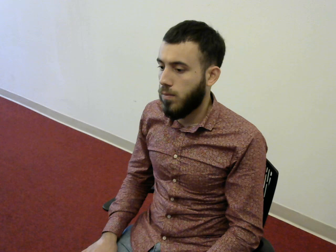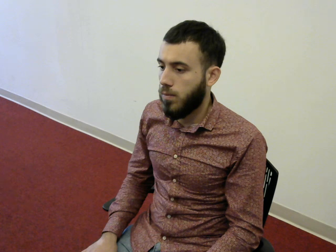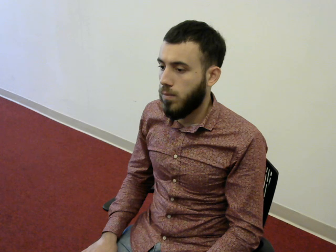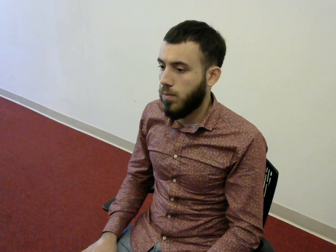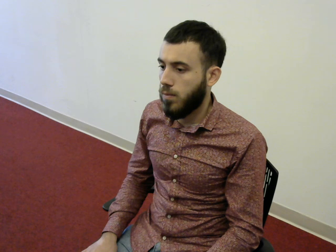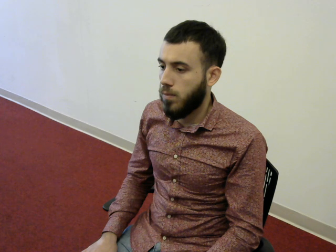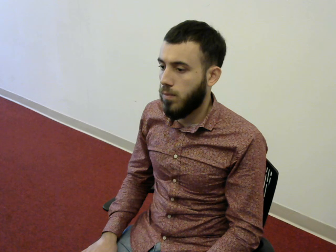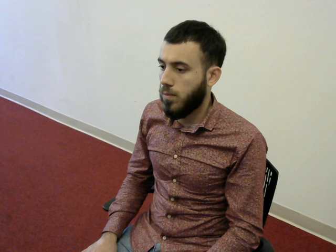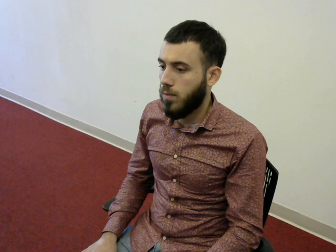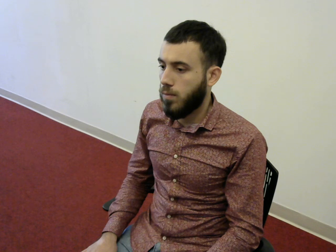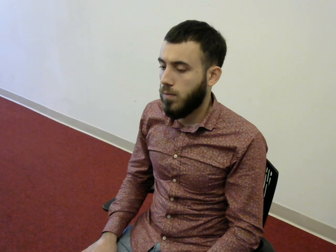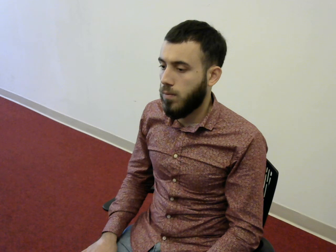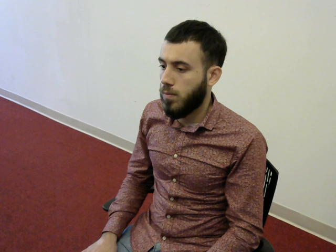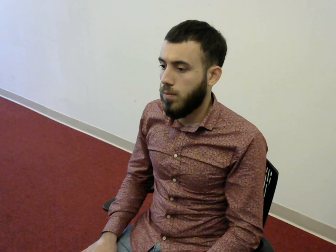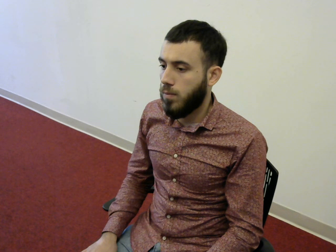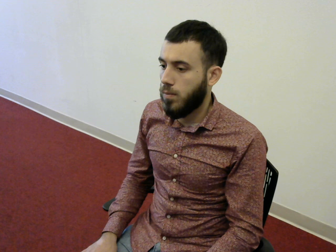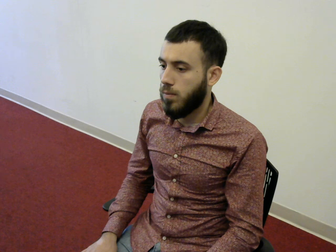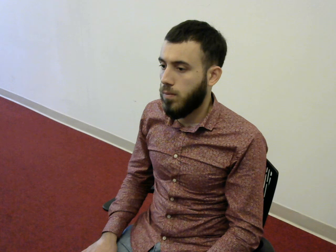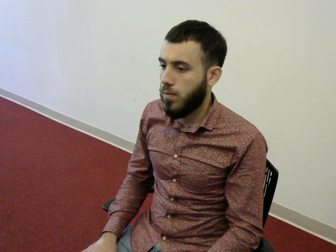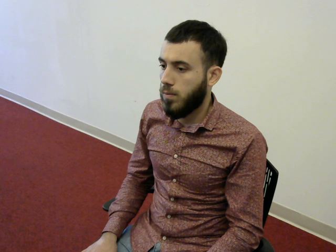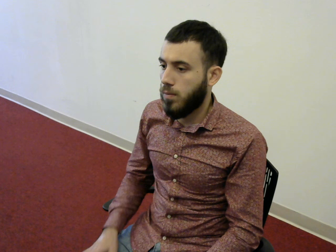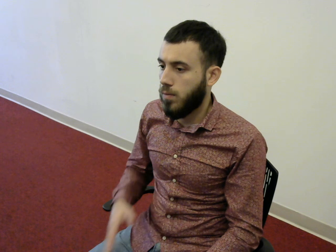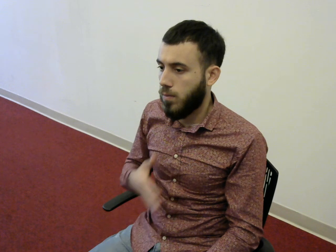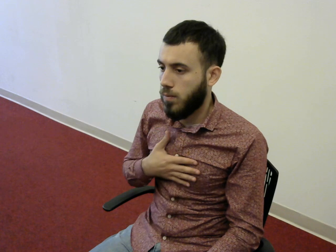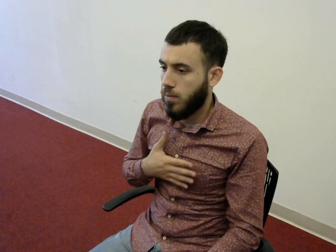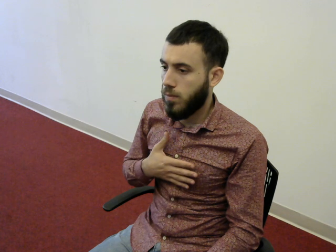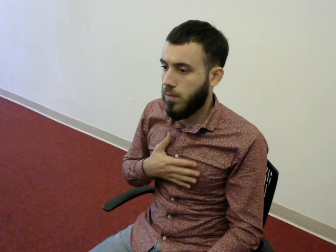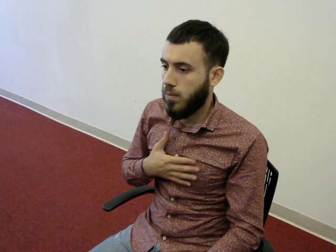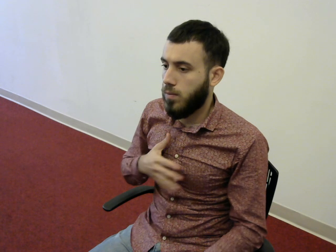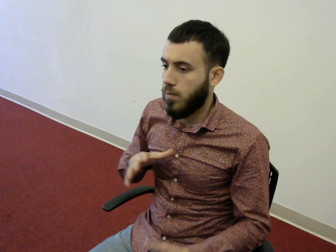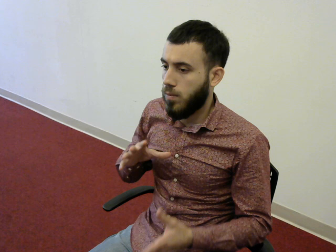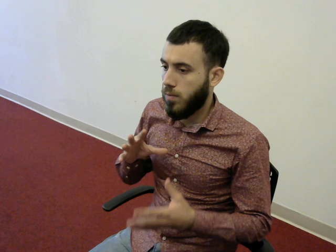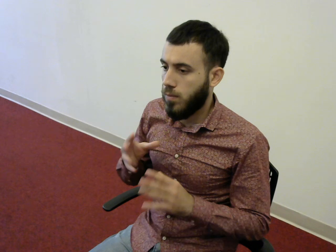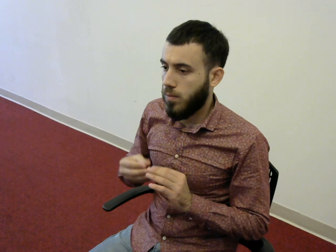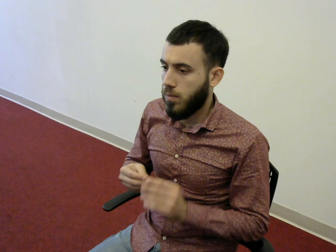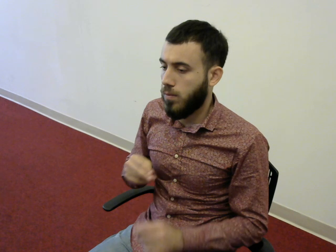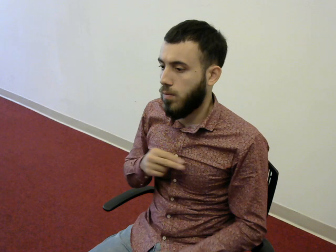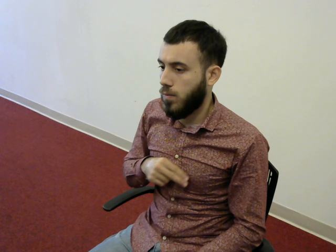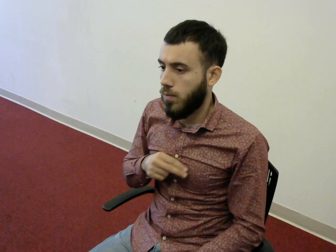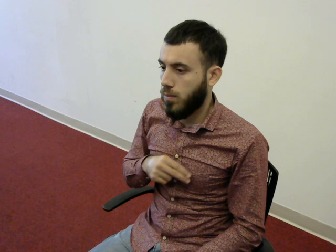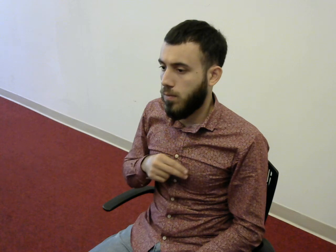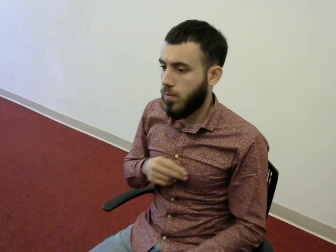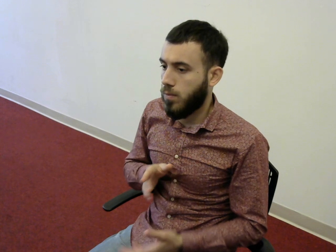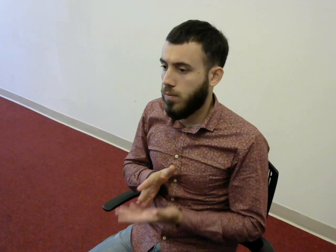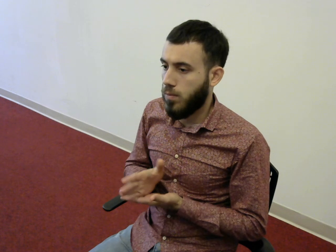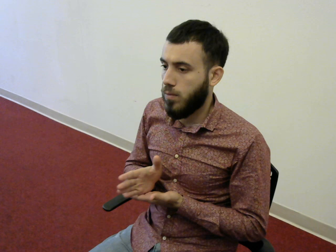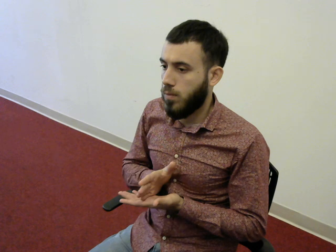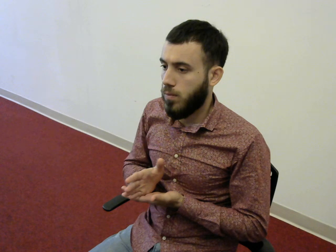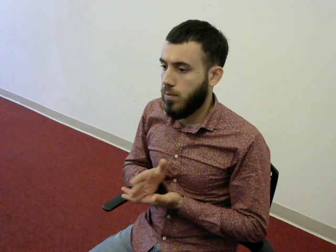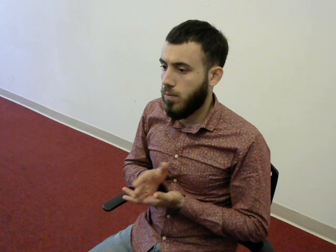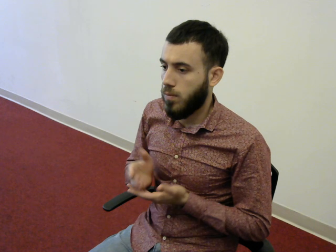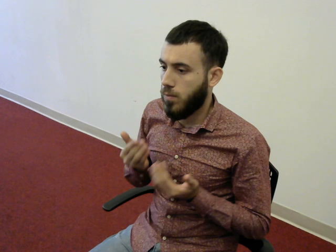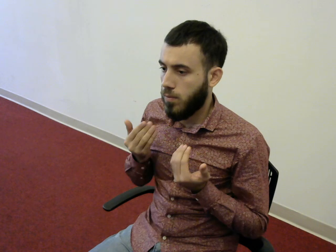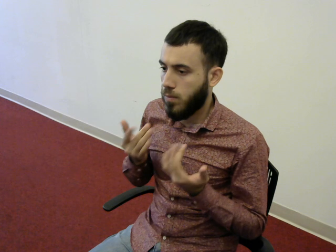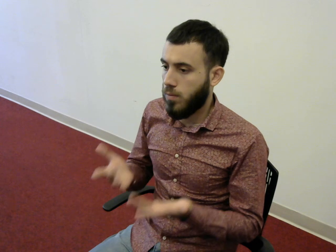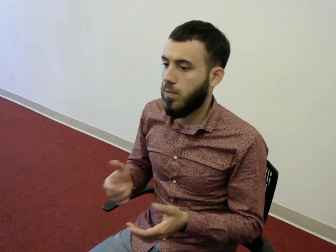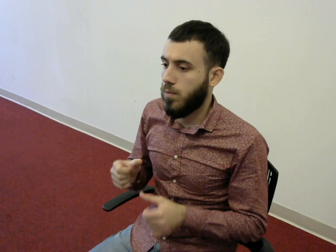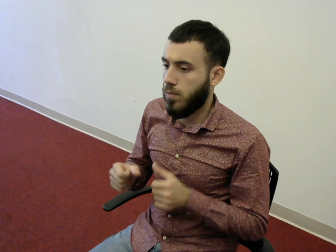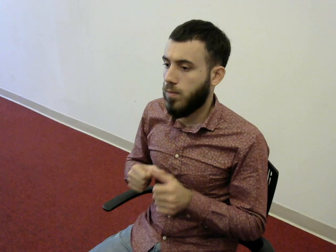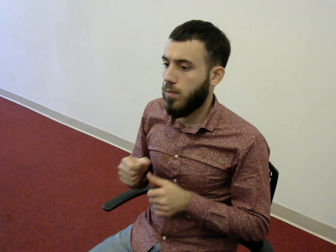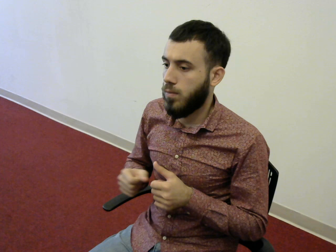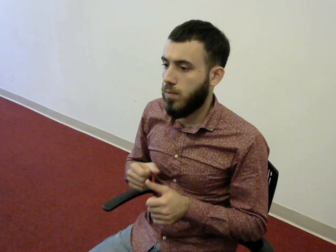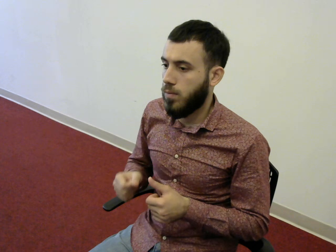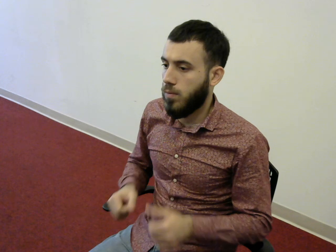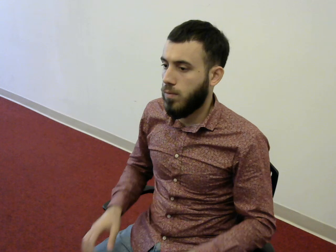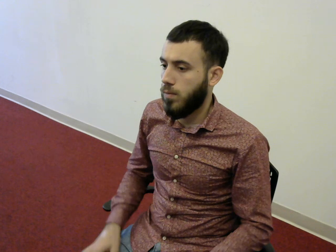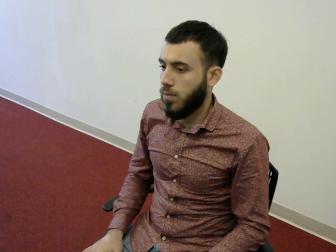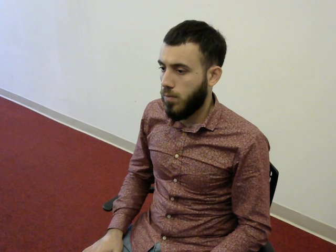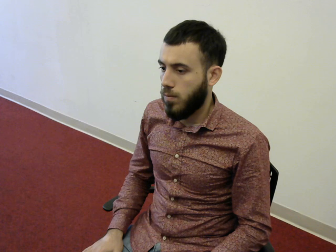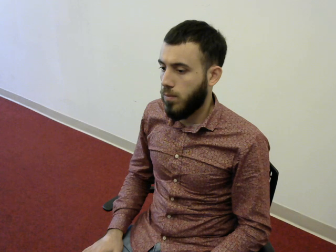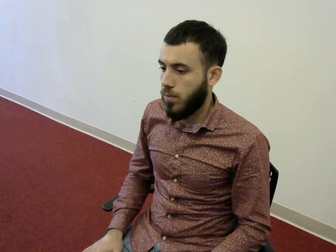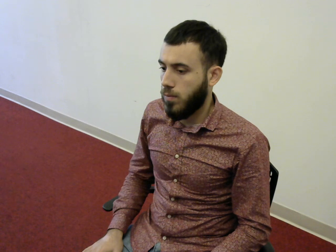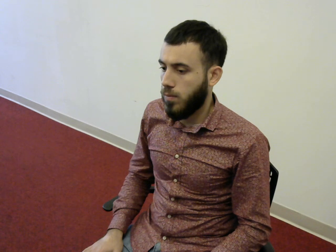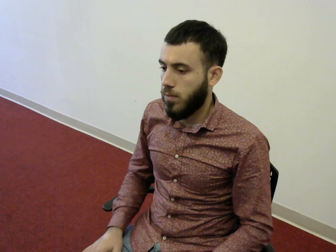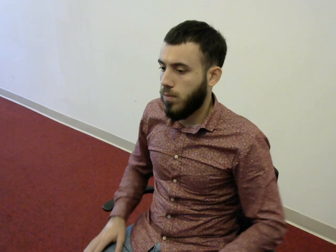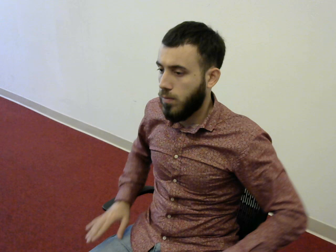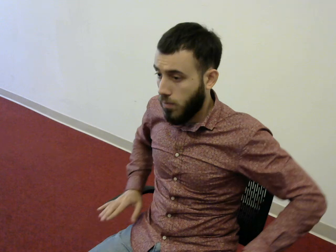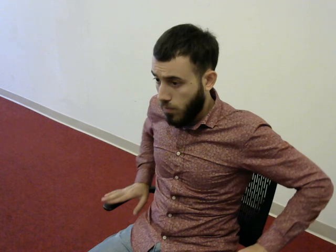Mənim ümumi iş stajım neçə ildir?